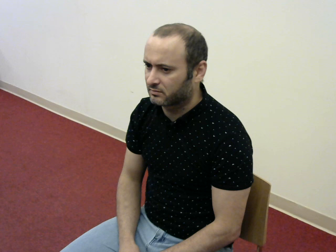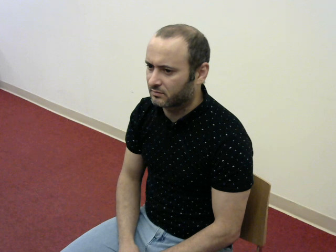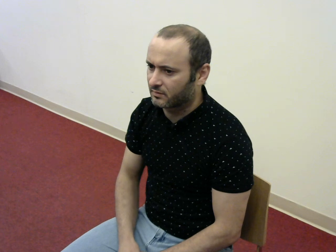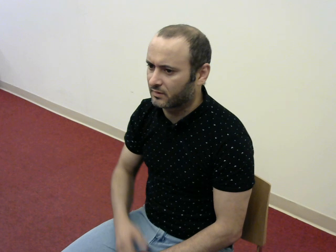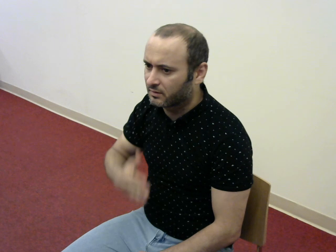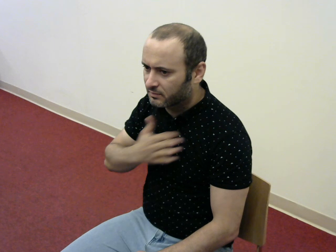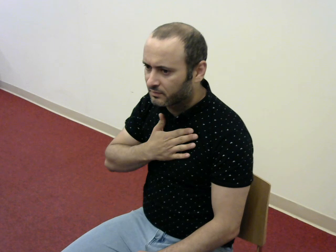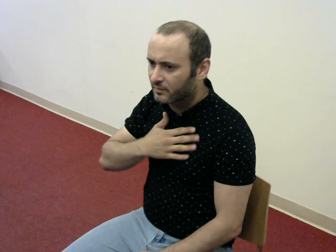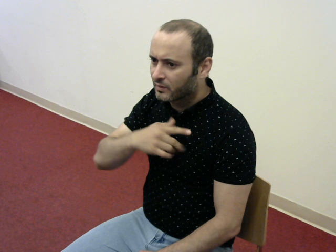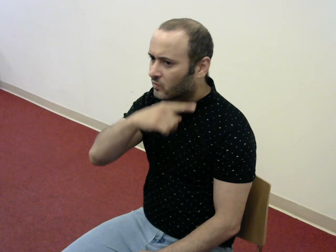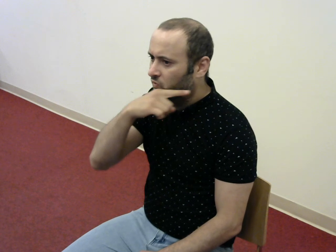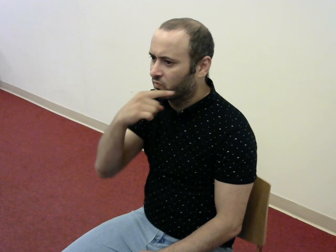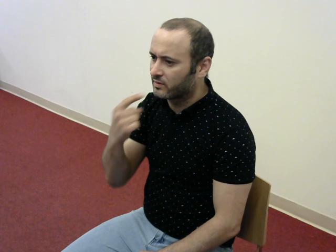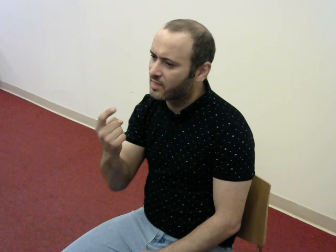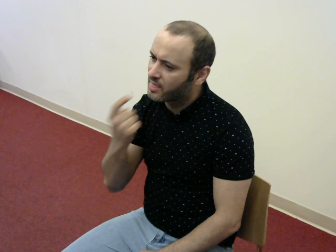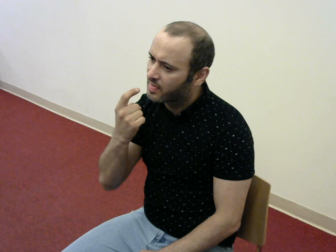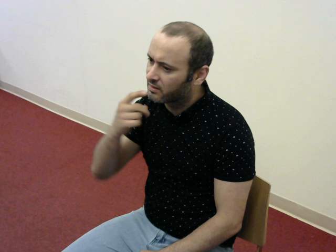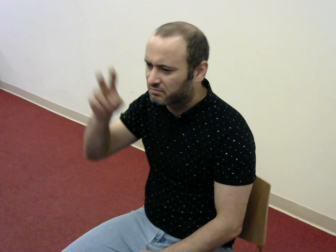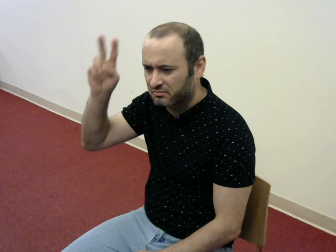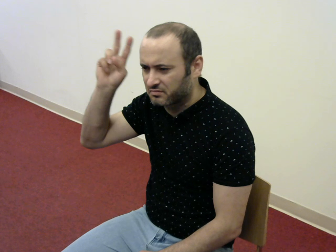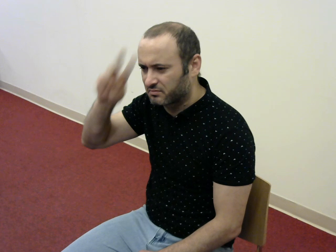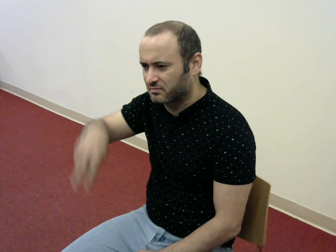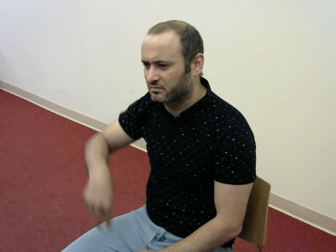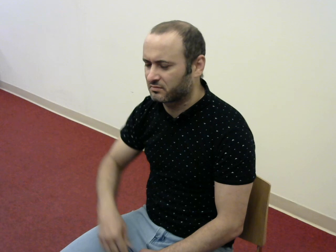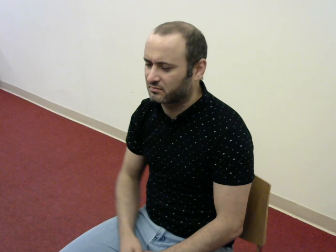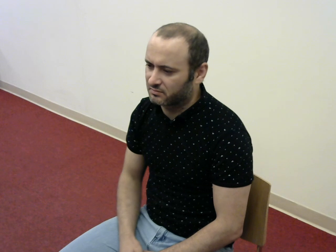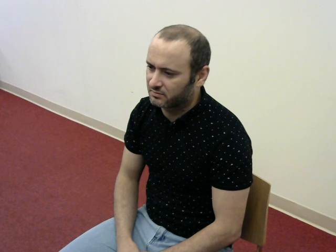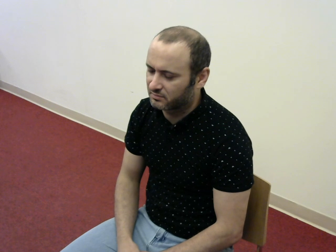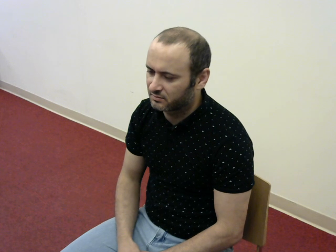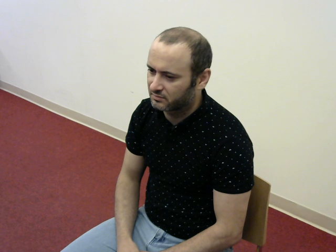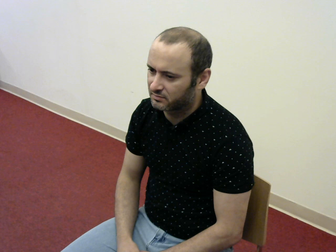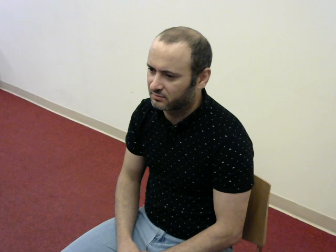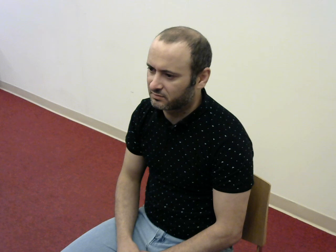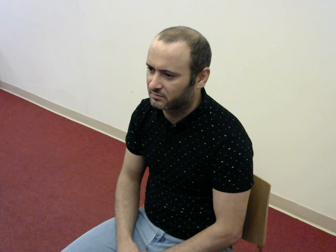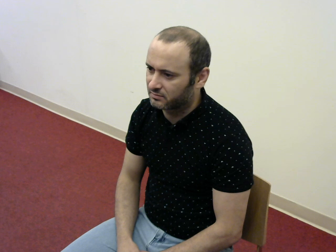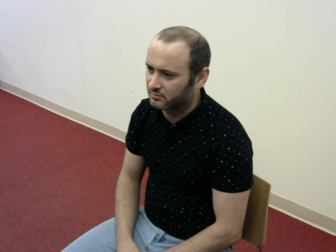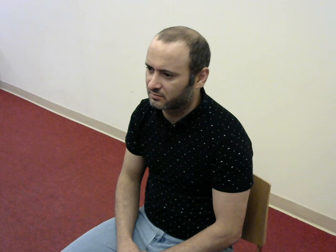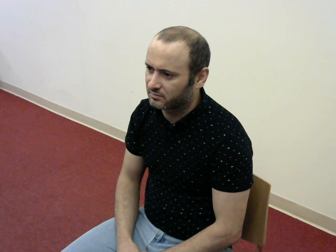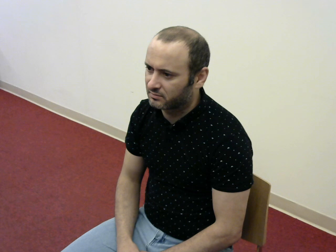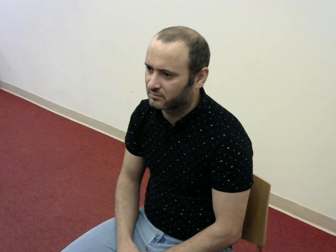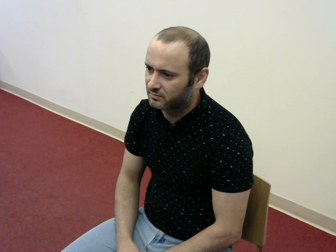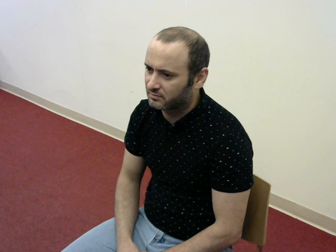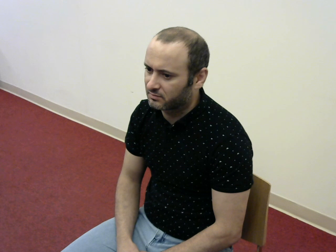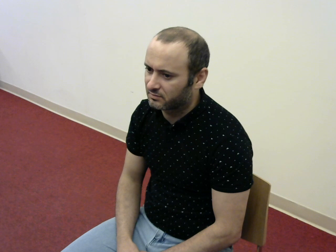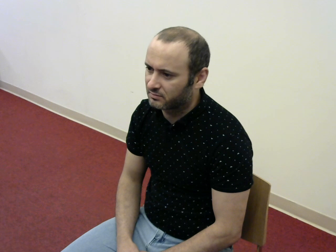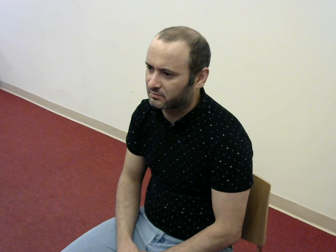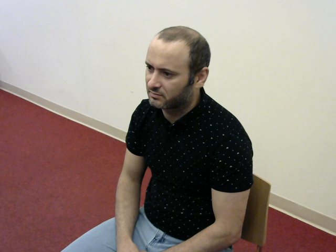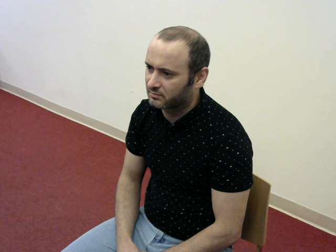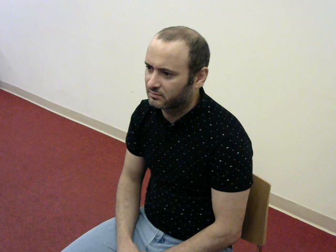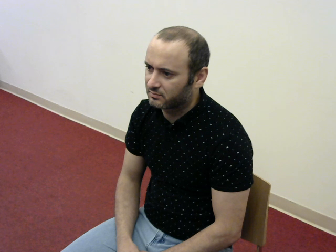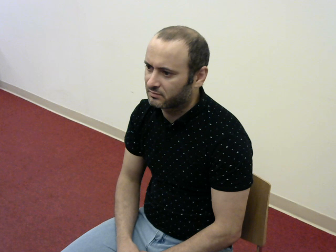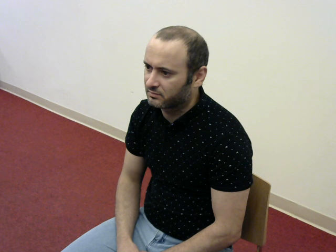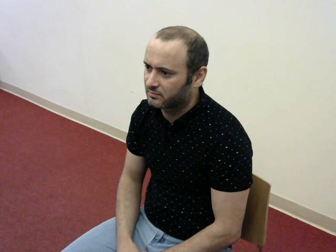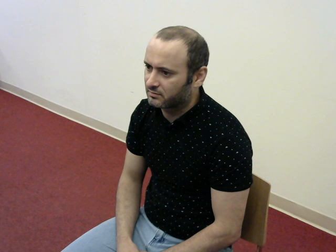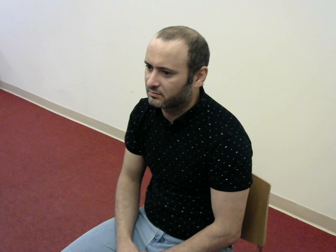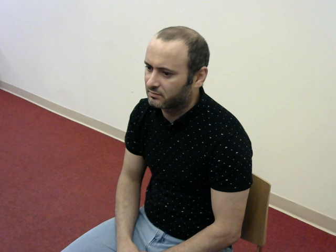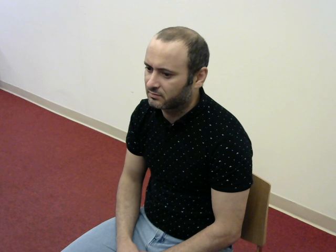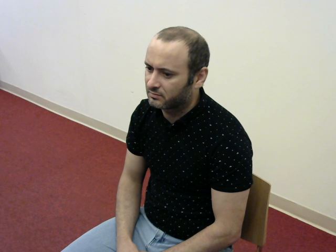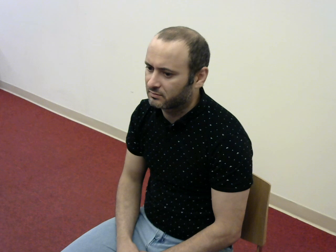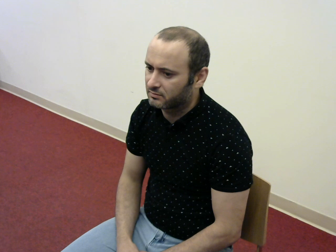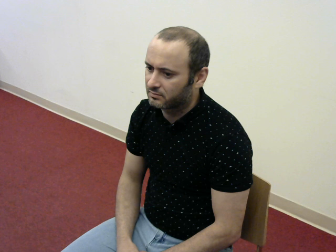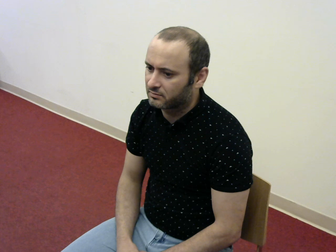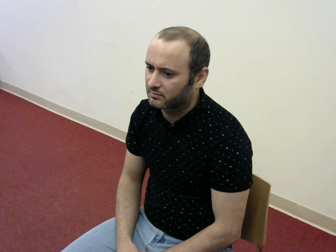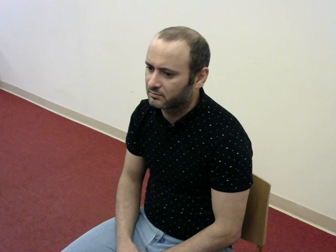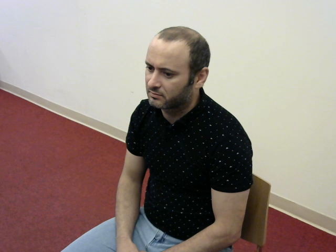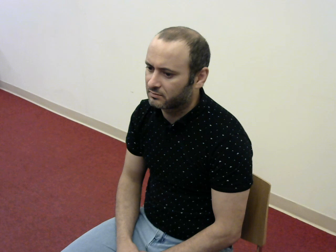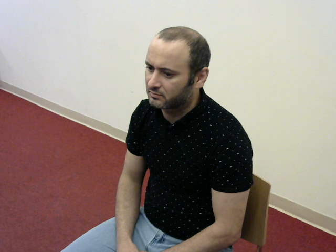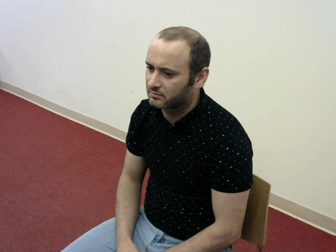Mən rus dilini bilmirəm